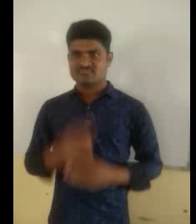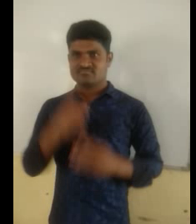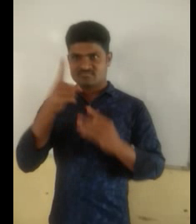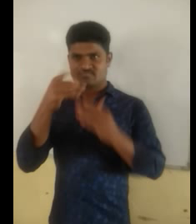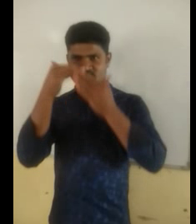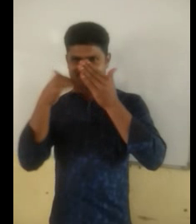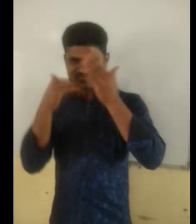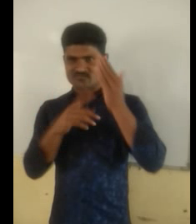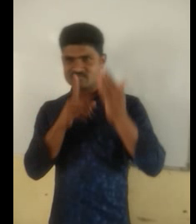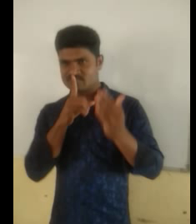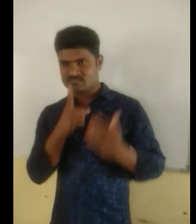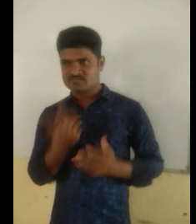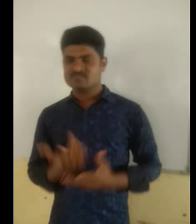are you hiding something